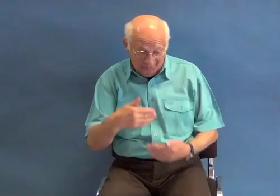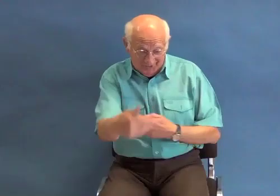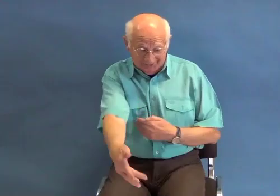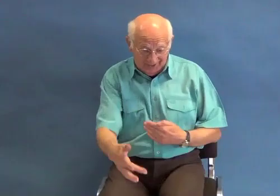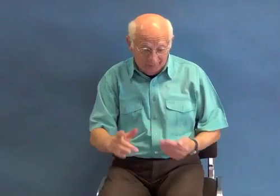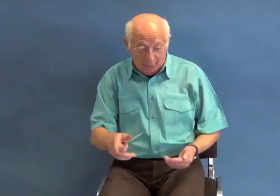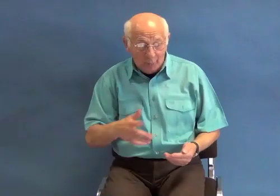Za.